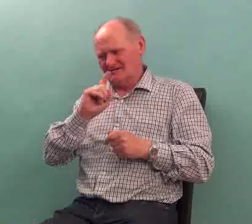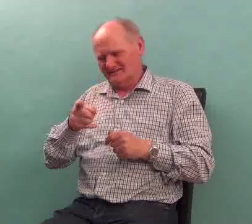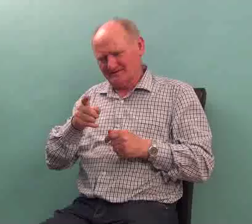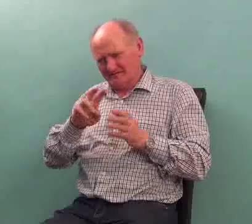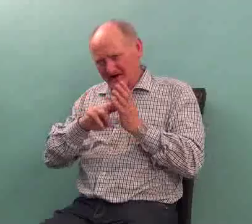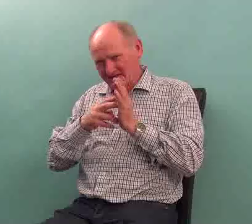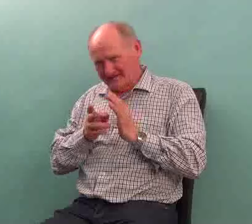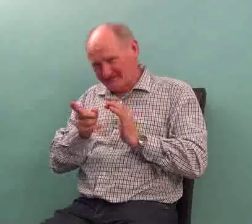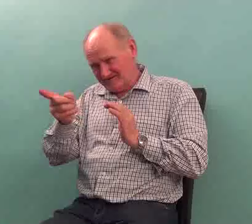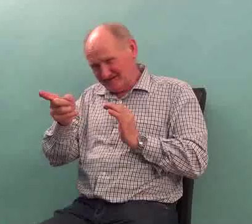Zaplanował jeden rzut.